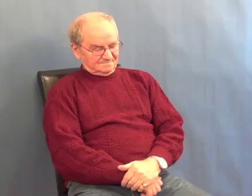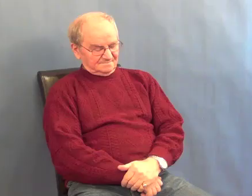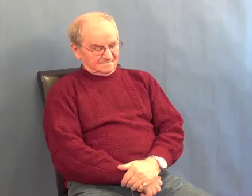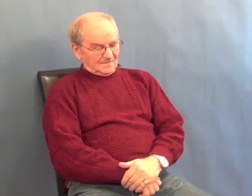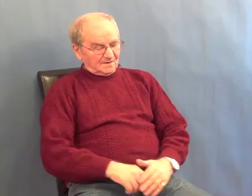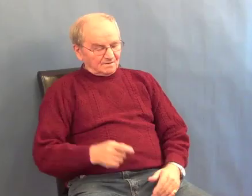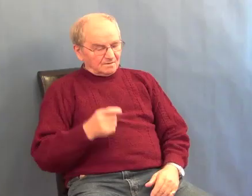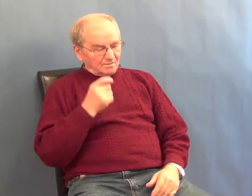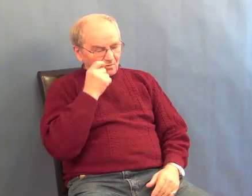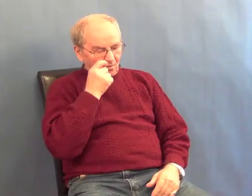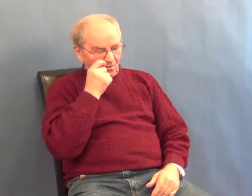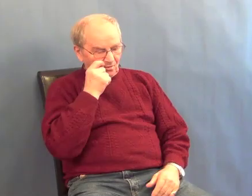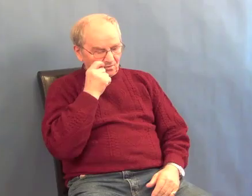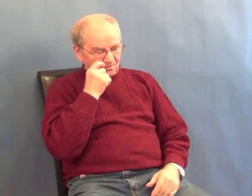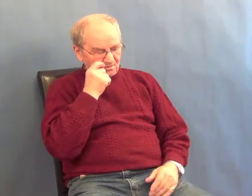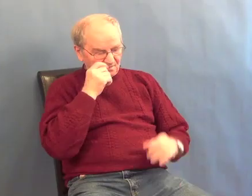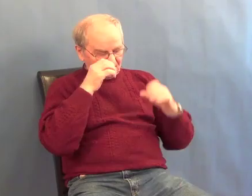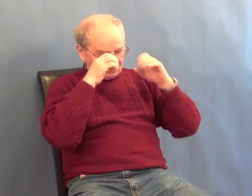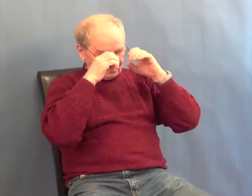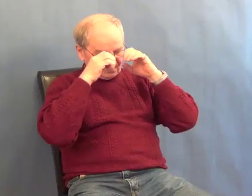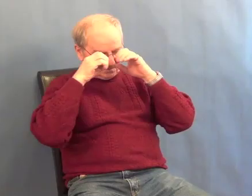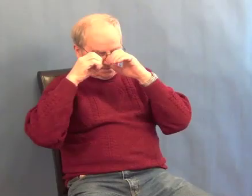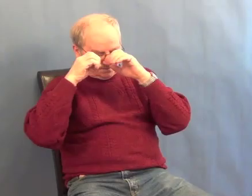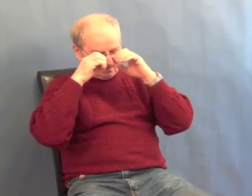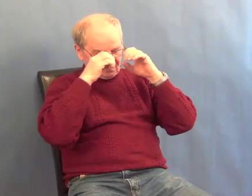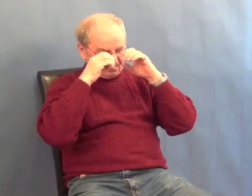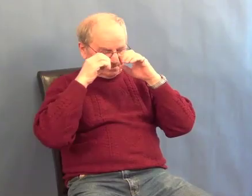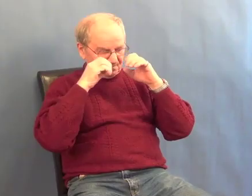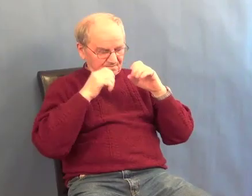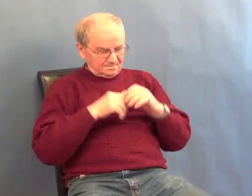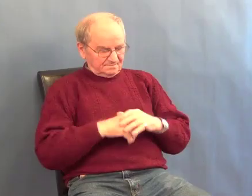Kot patrzy przez lornetkę.